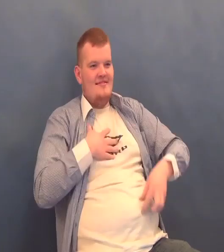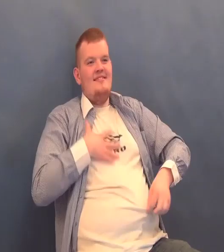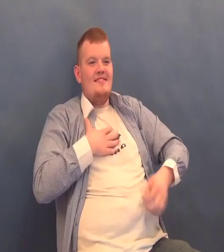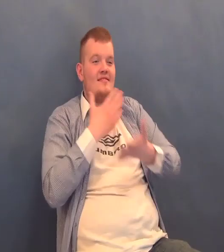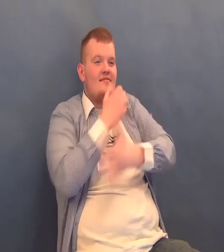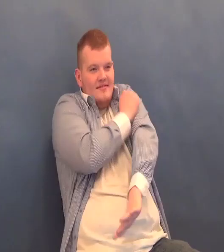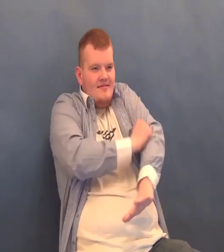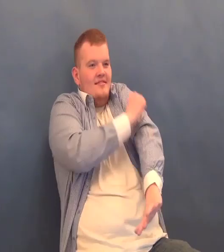Tylko szczotkować.